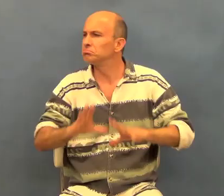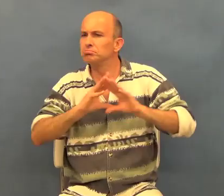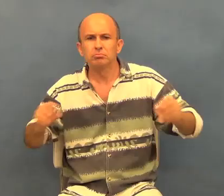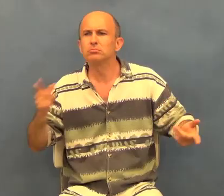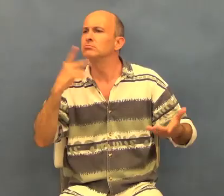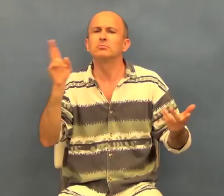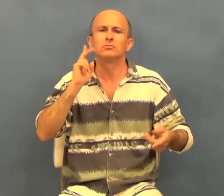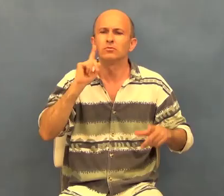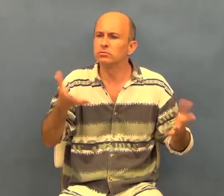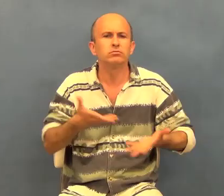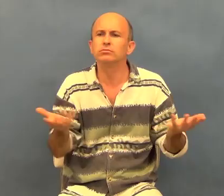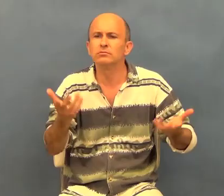Zastanawiano się, co się stało, gdzie jest ten chłopak.